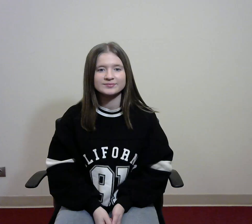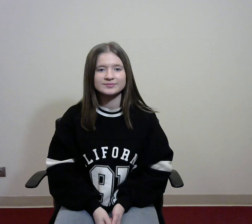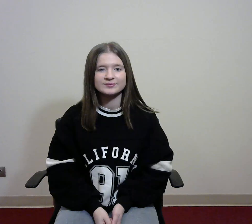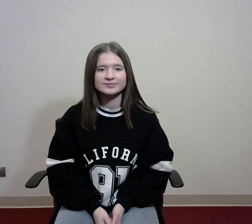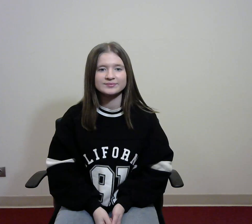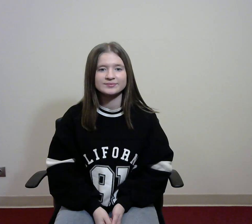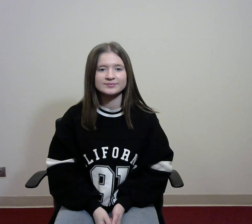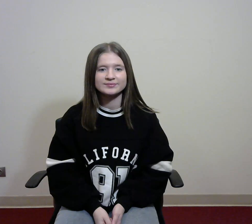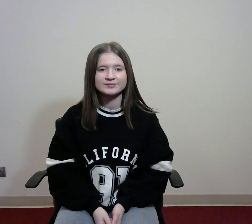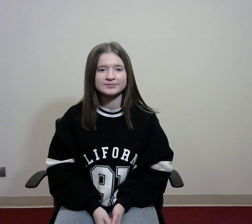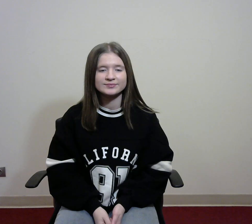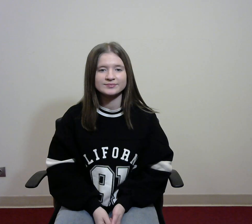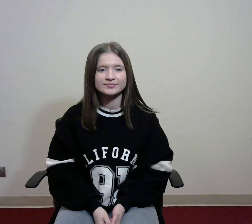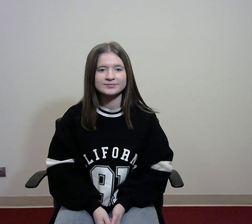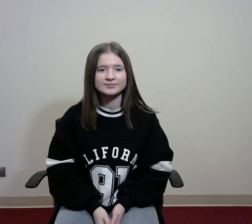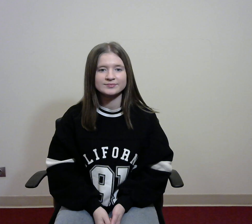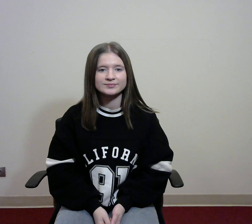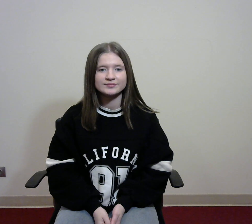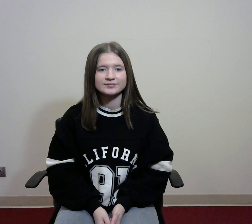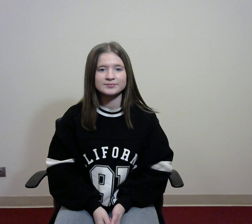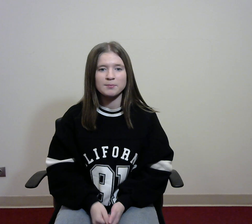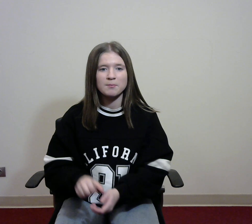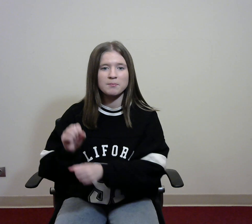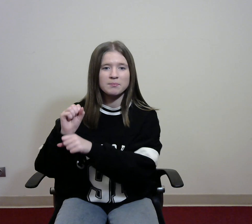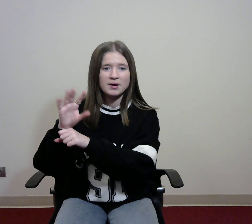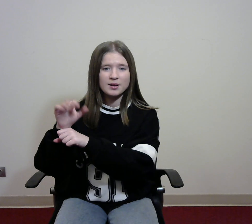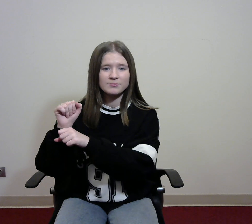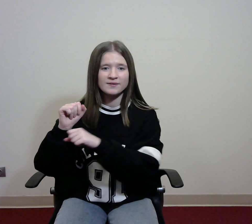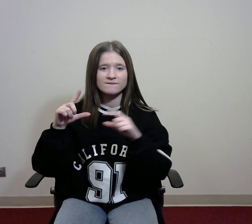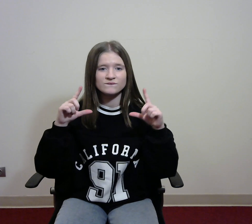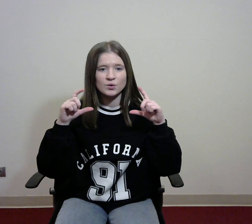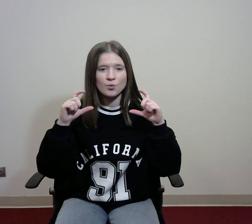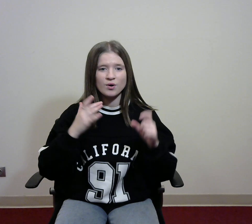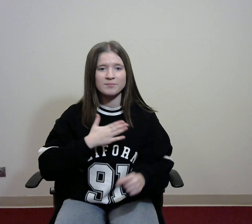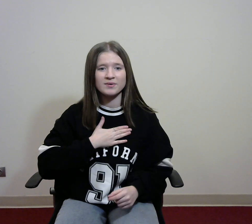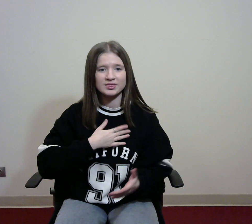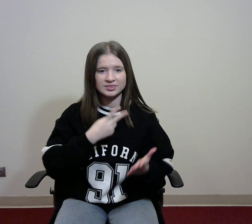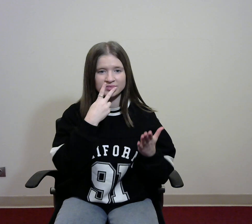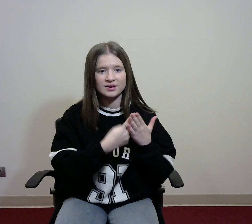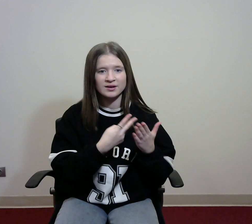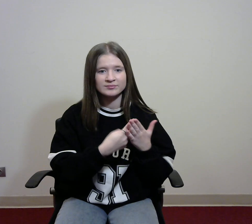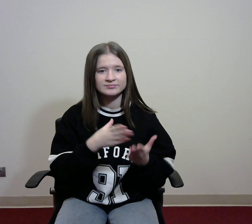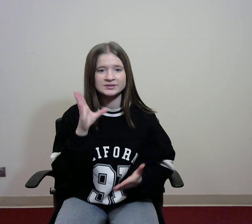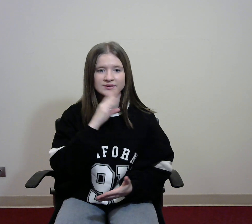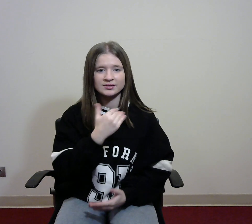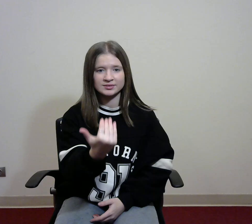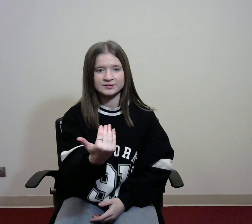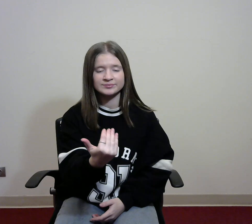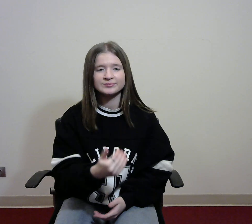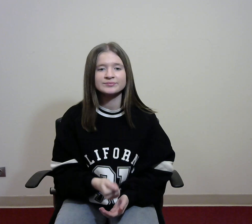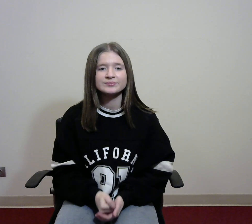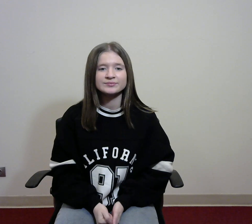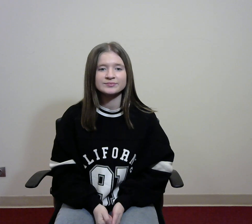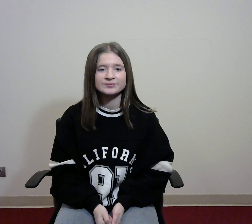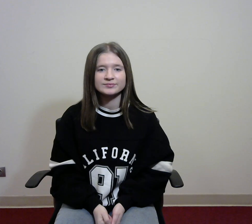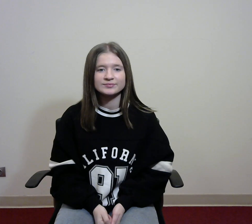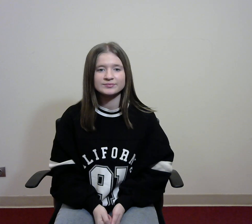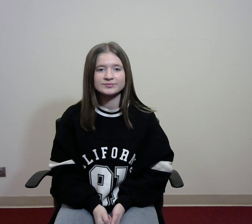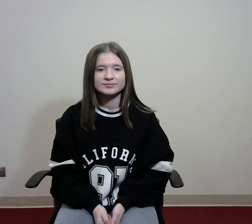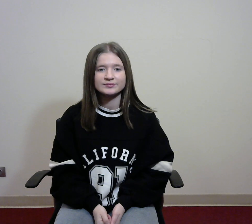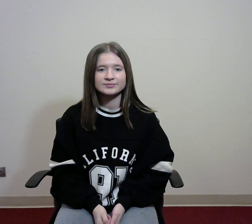Çəkdiyin şəkilləri mənə göstərə bilərsənmi?